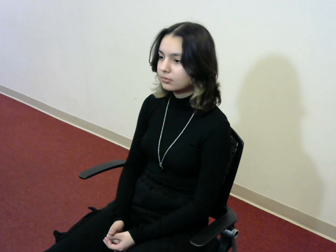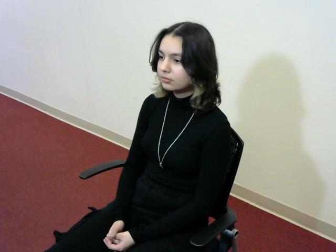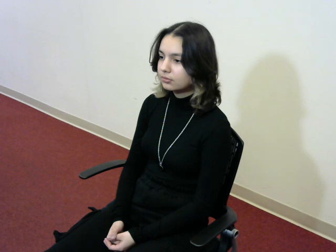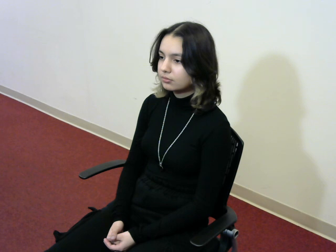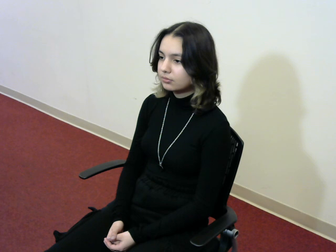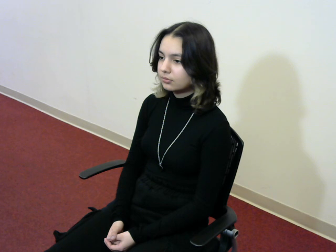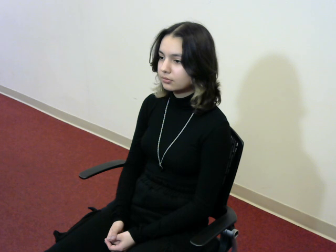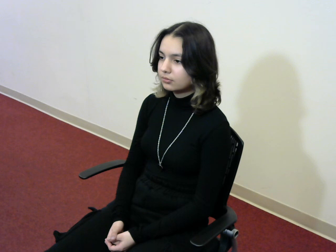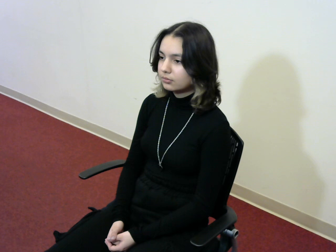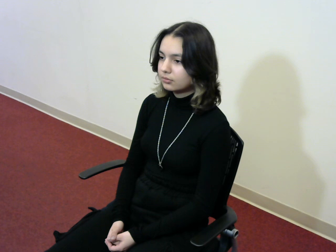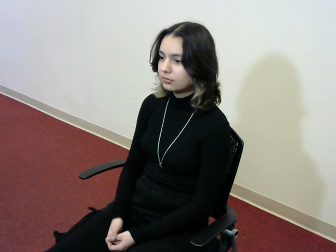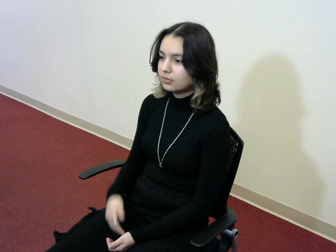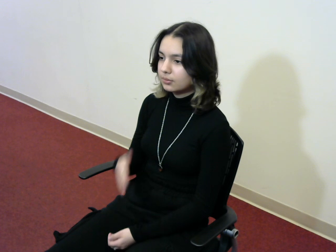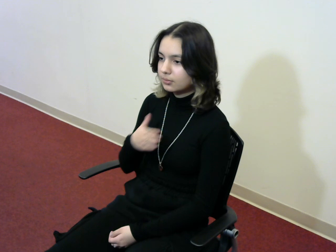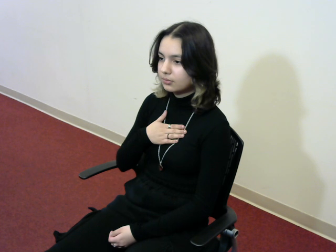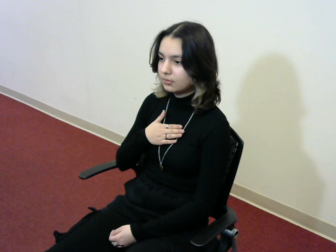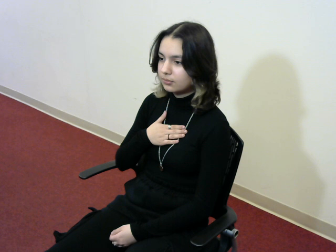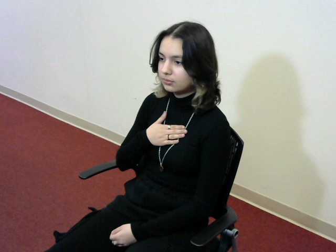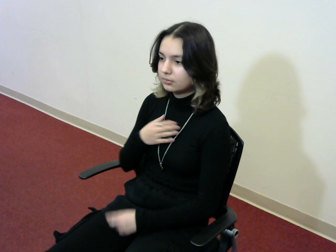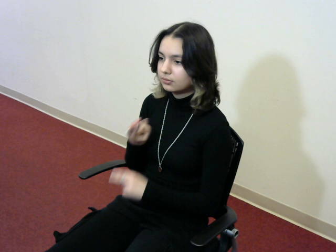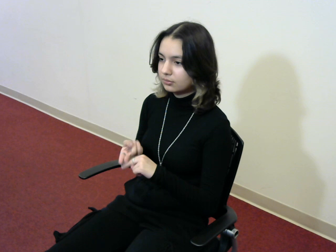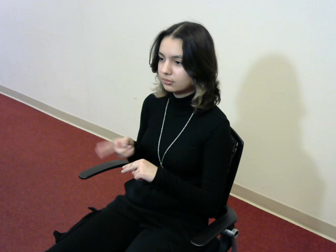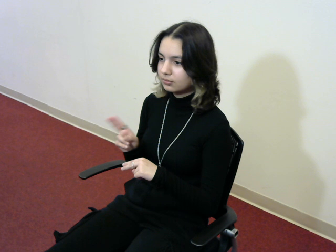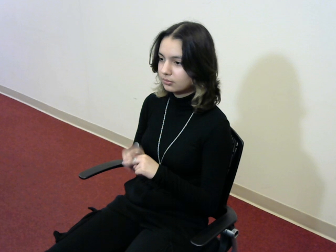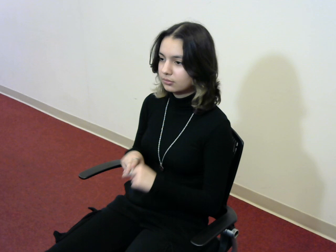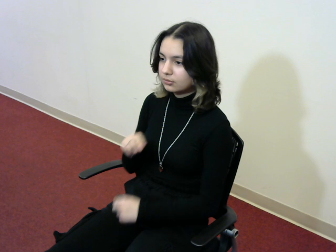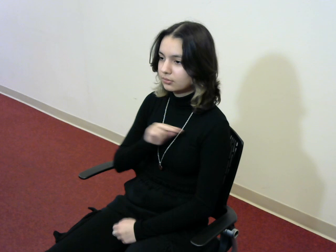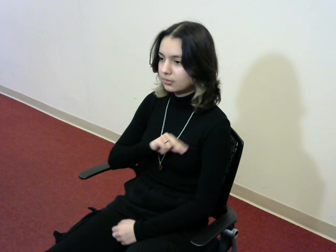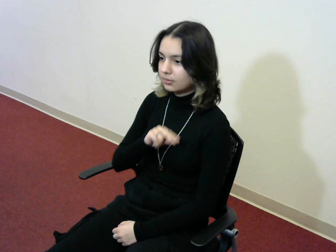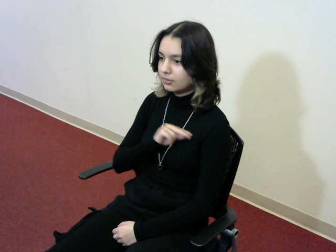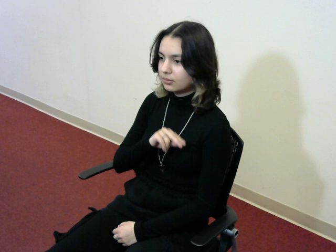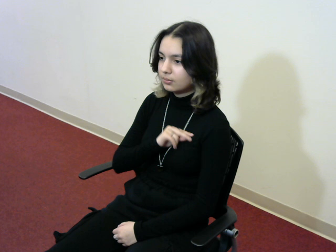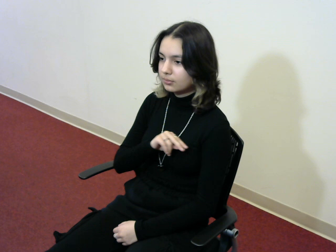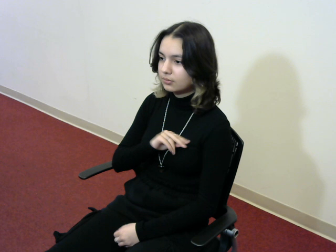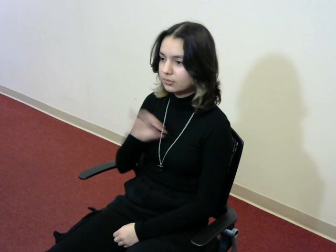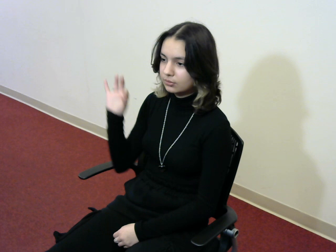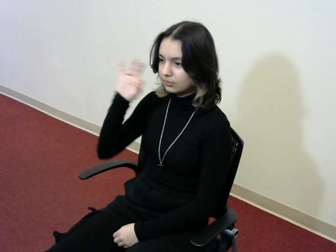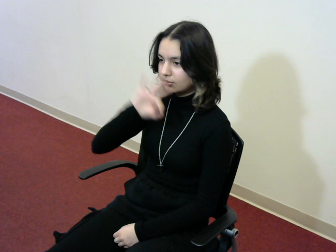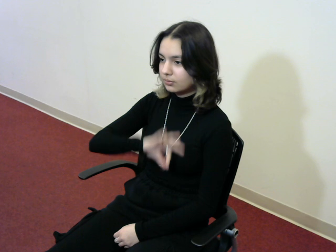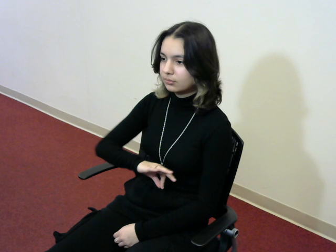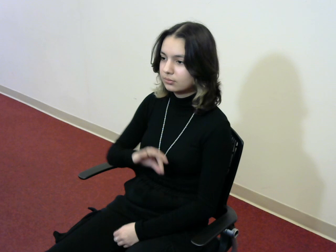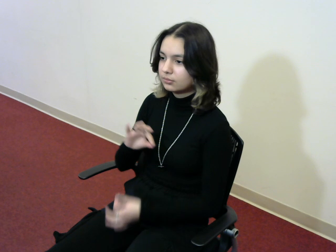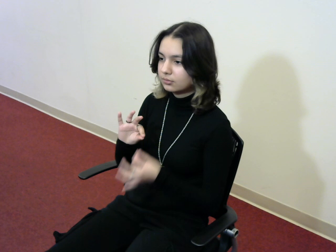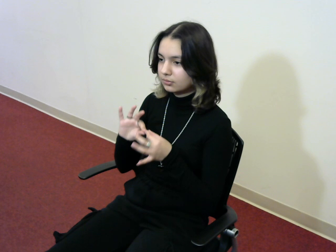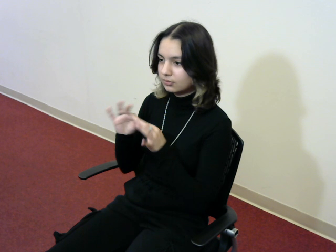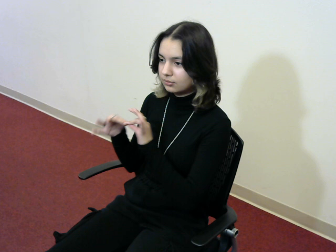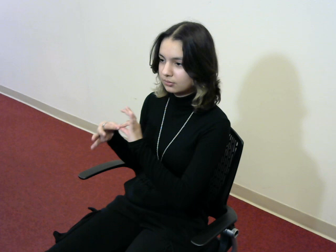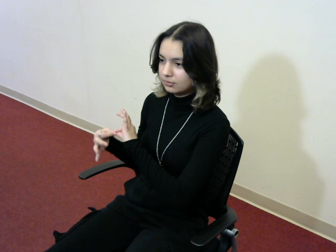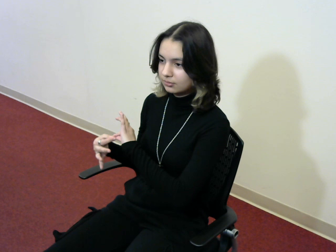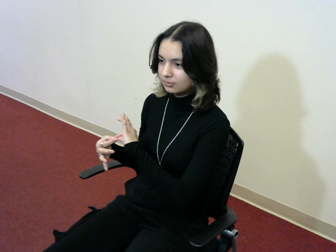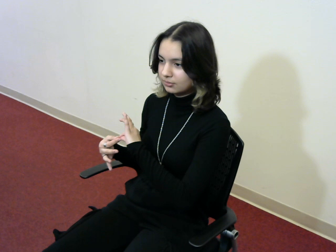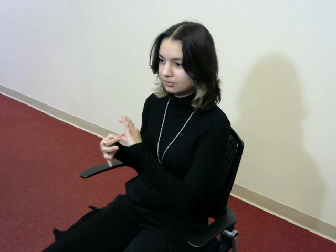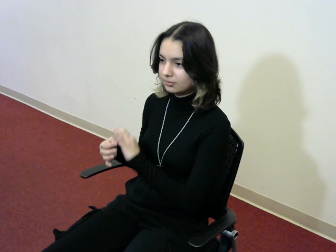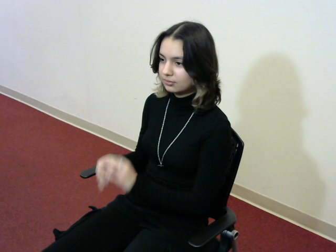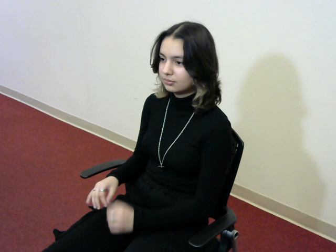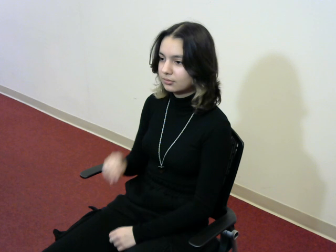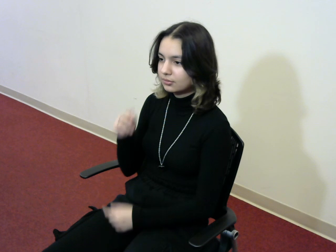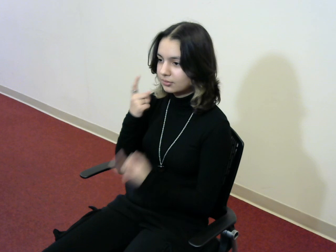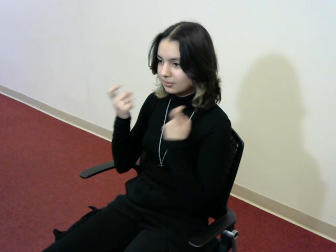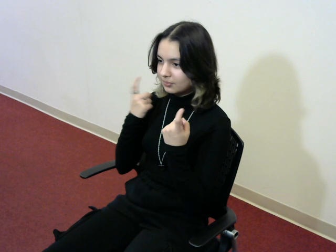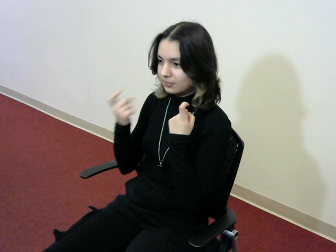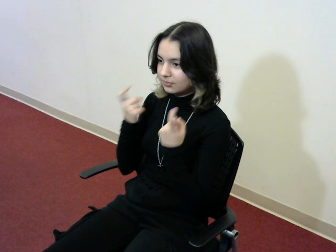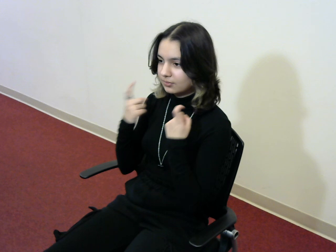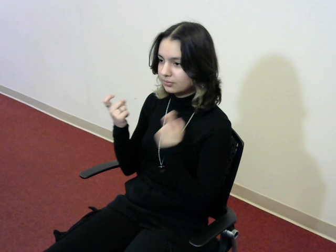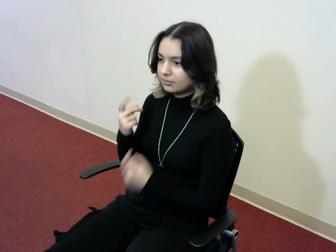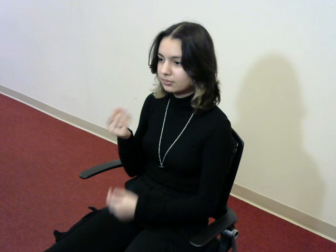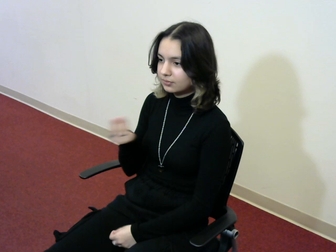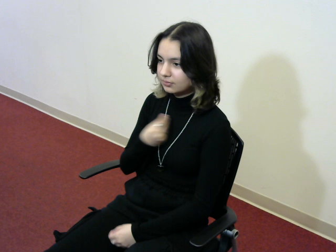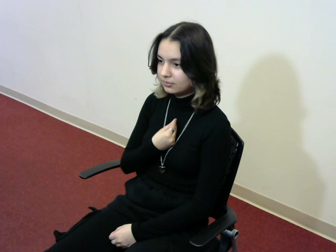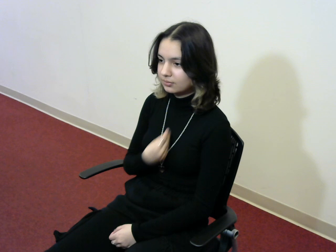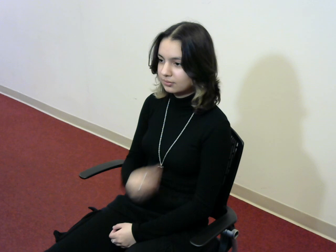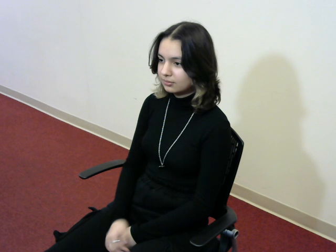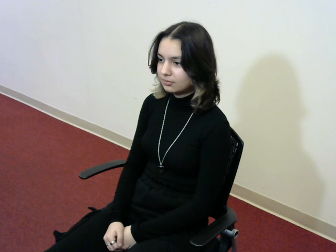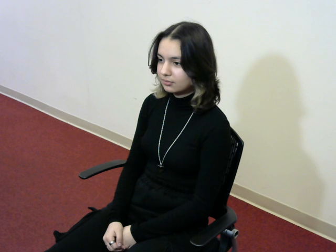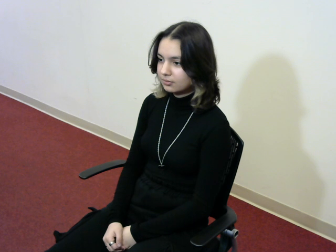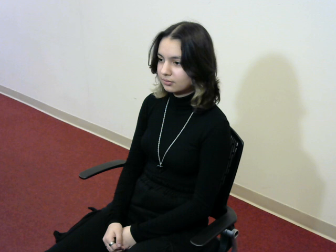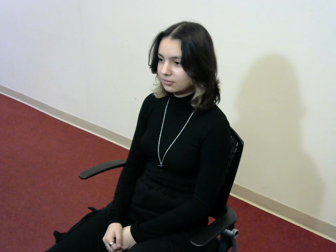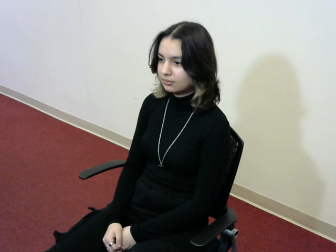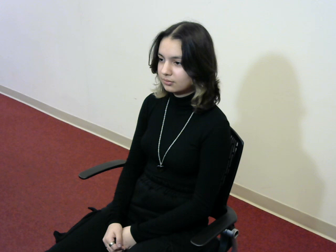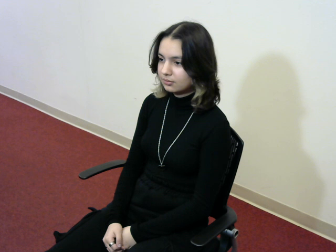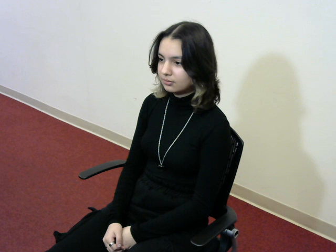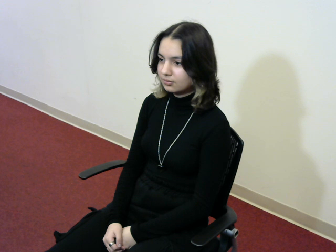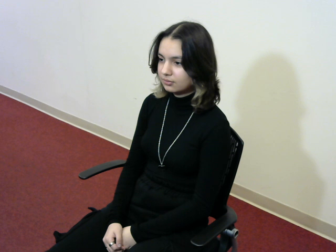Mənə bu iş haqqında ətraflı məlumat verin